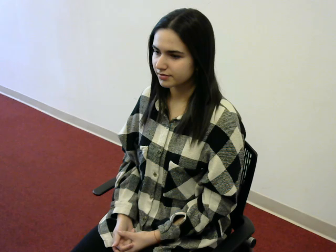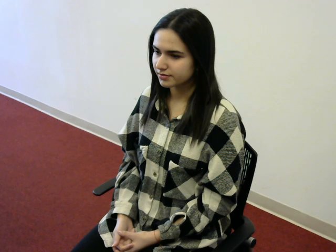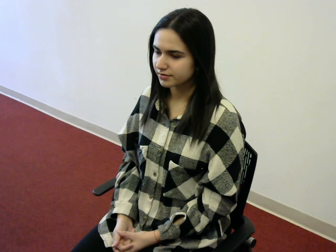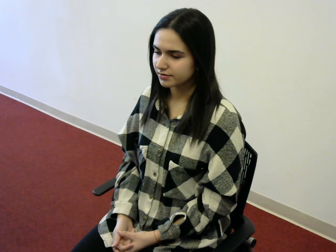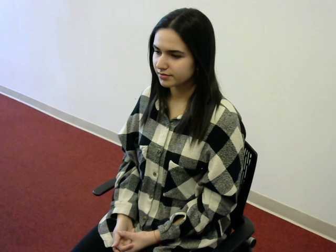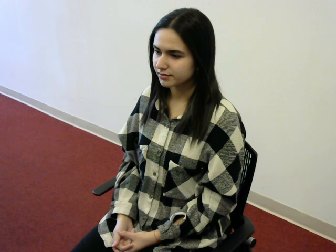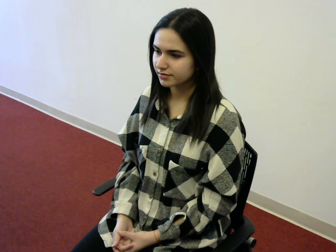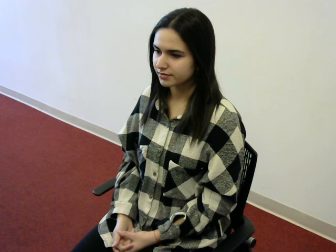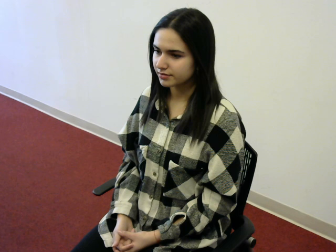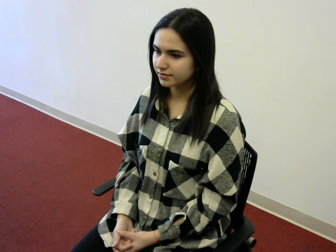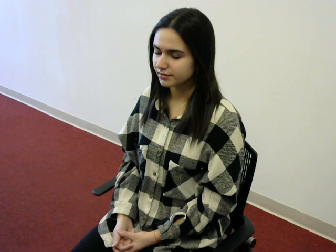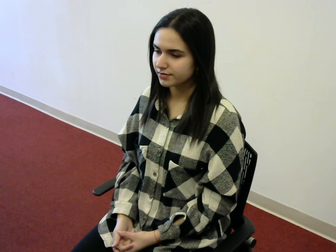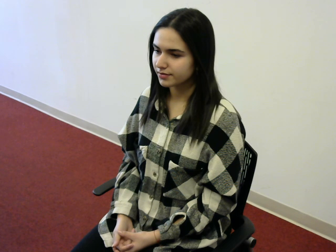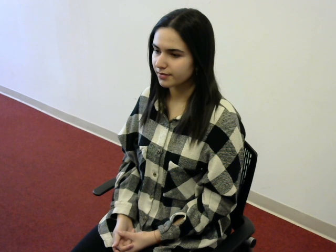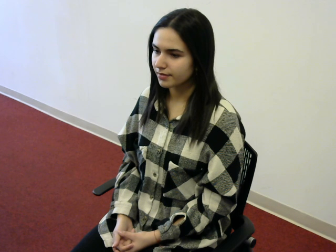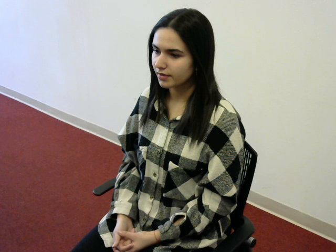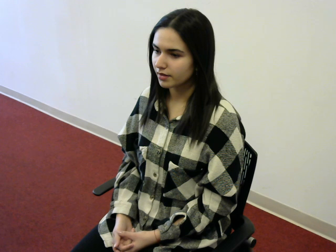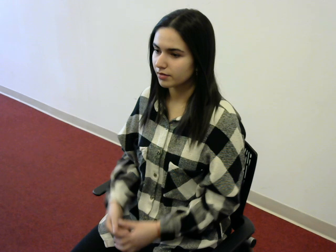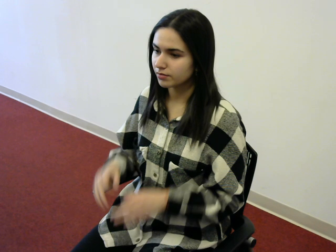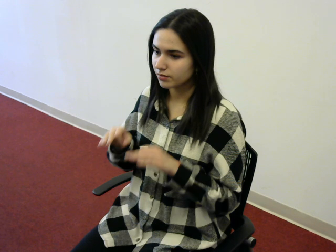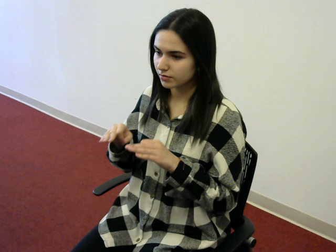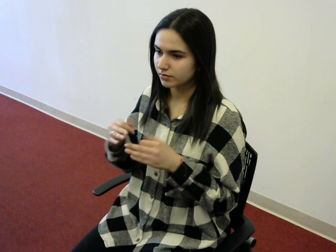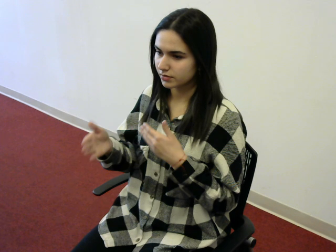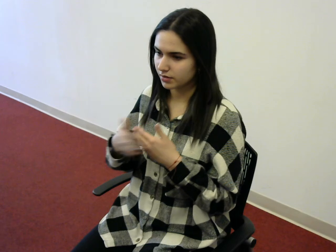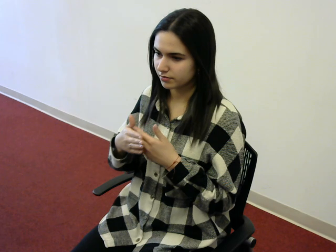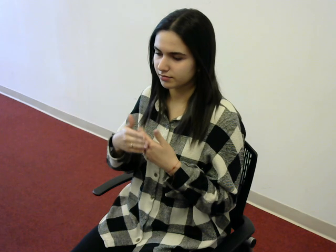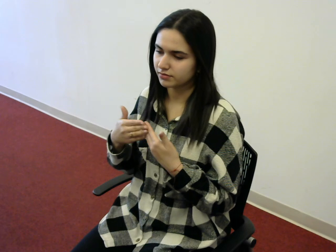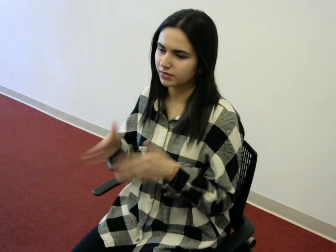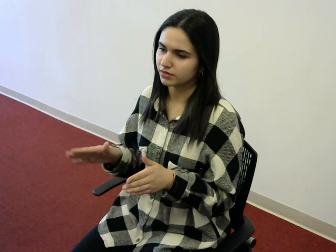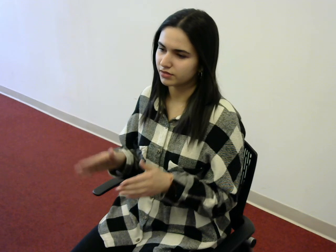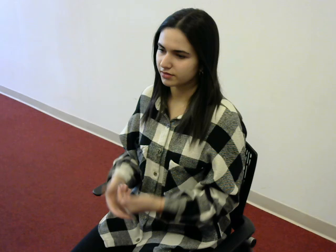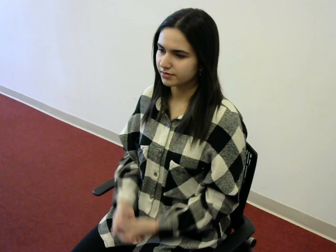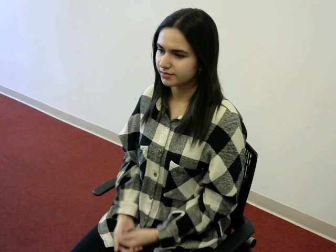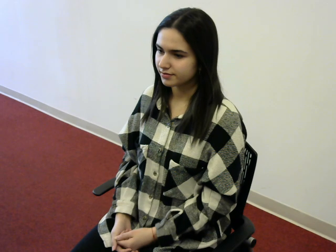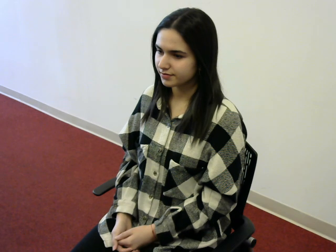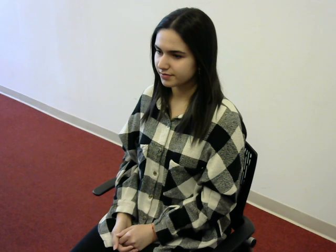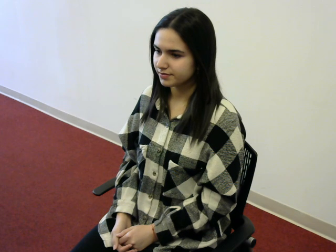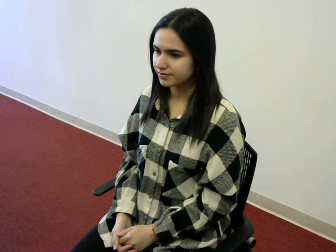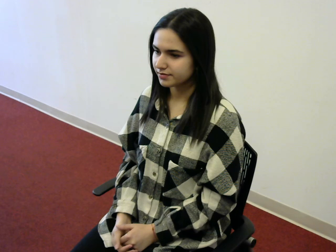Maşının qapısı açıqdır